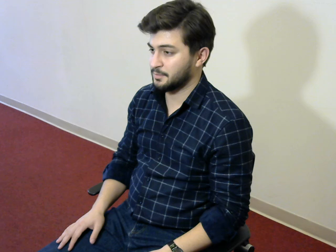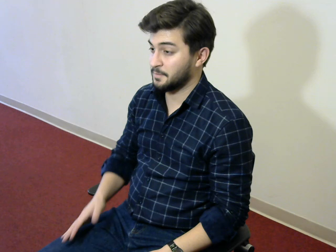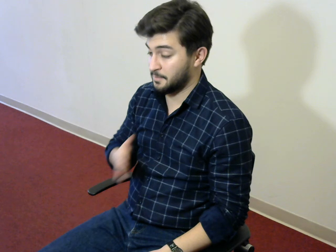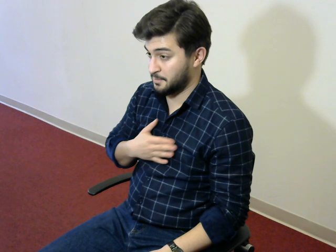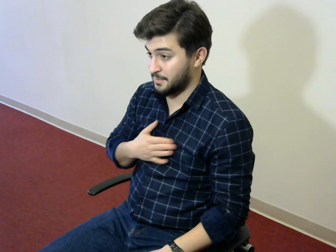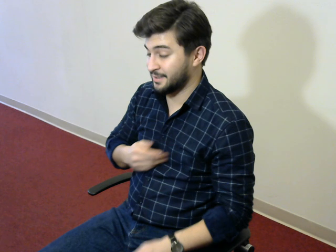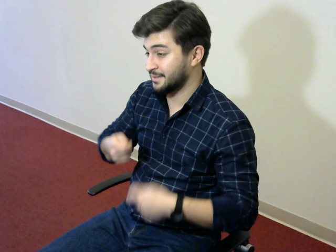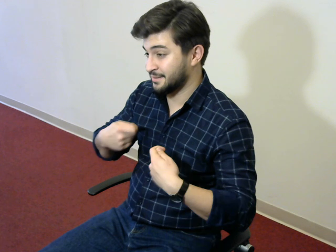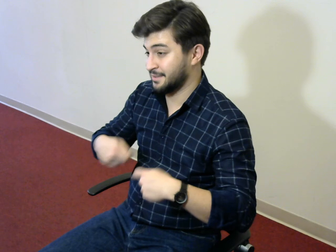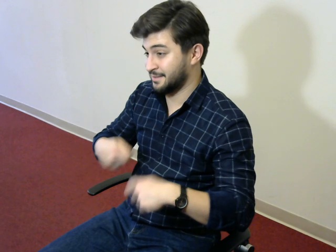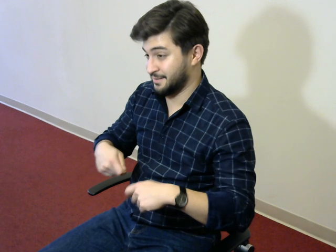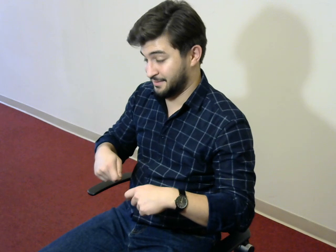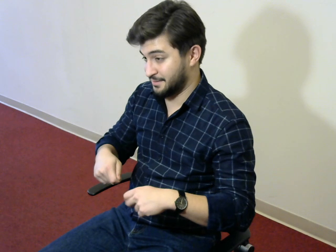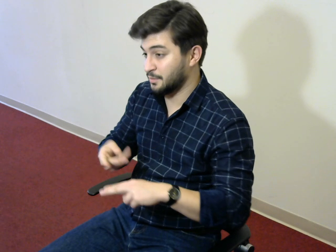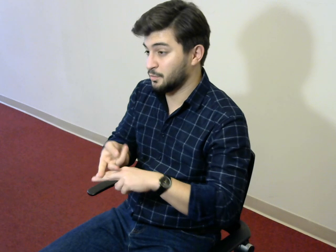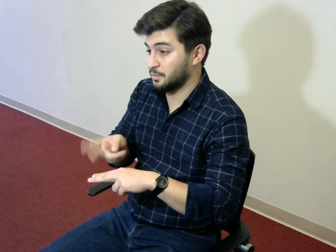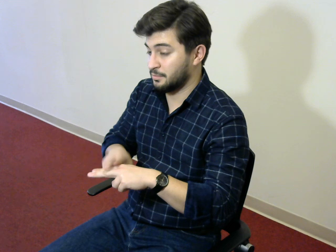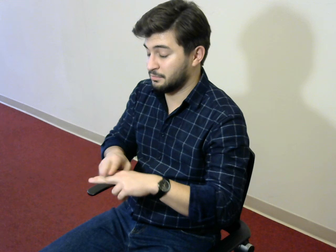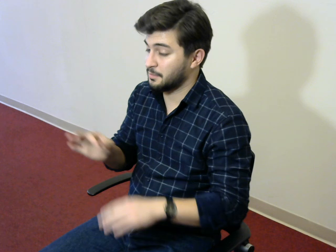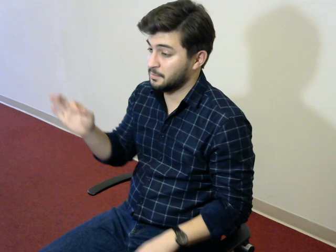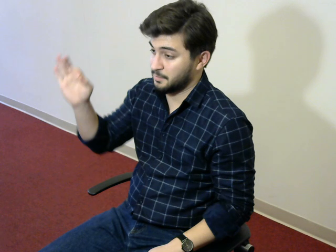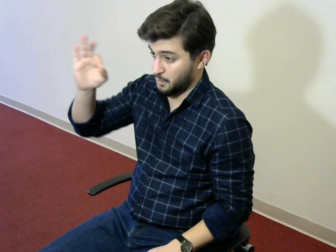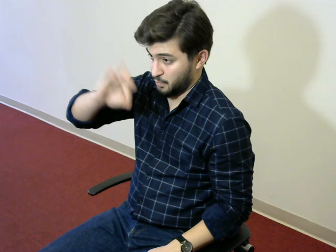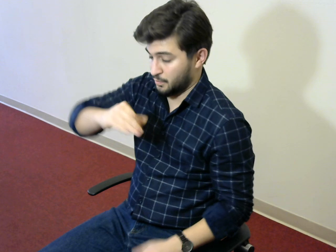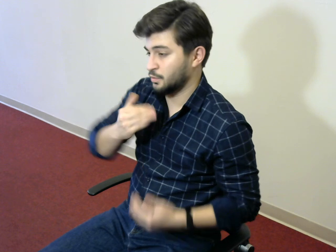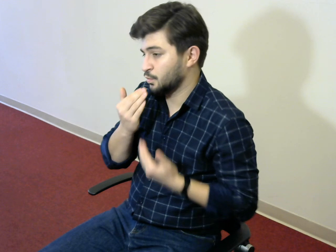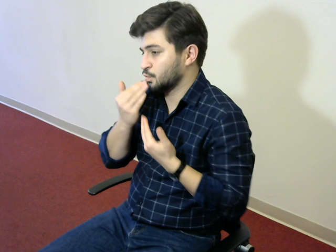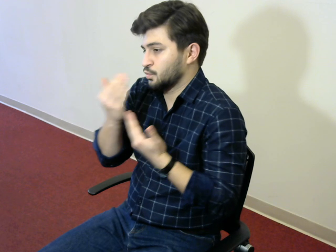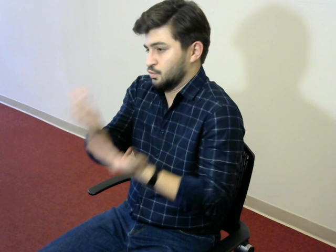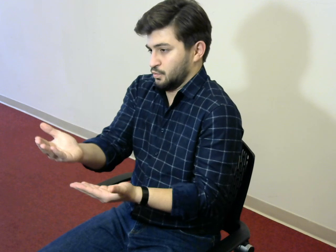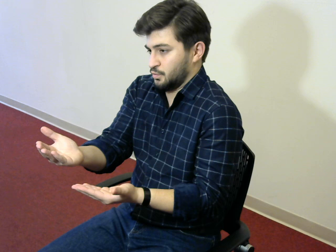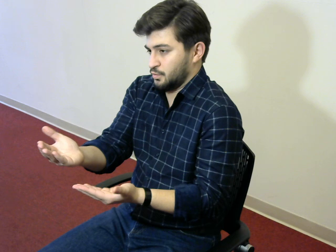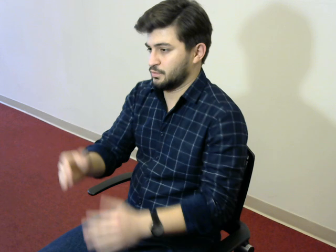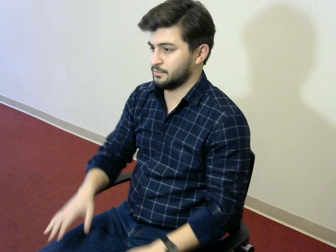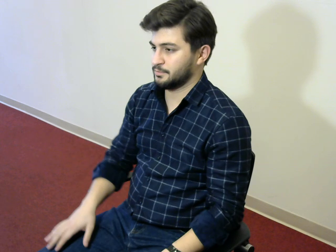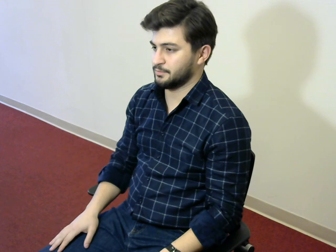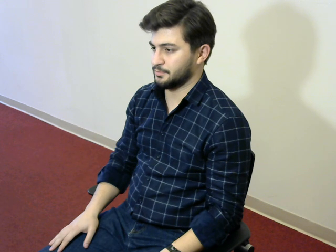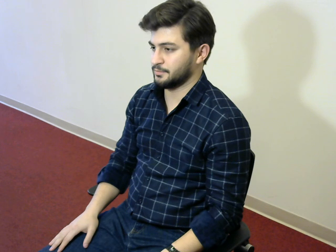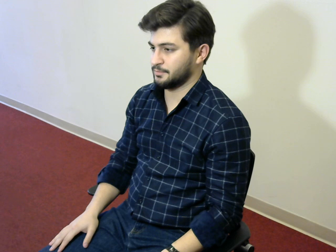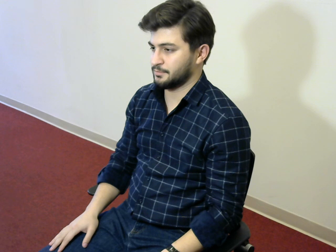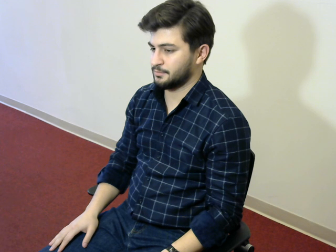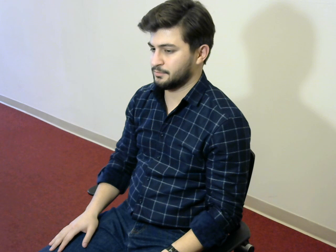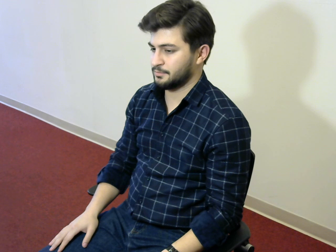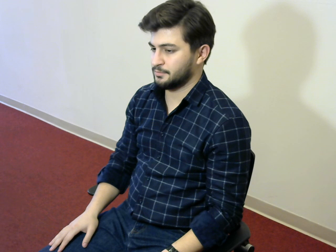Mən satıcıdan bu barədə soruşdum